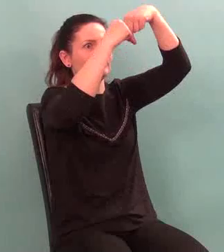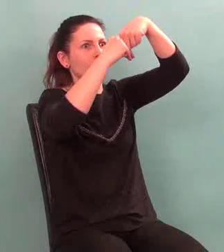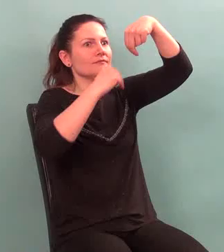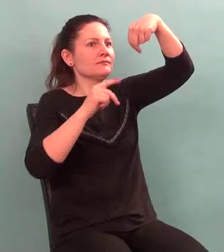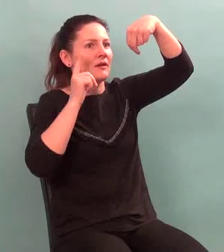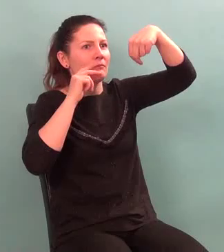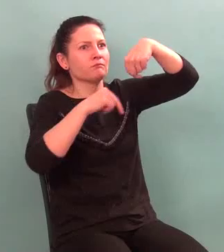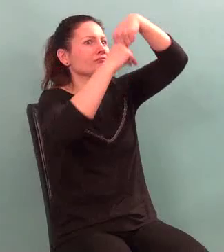Chłopiec uderza w niego.